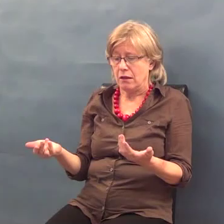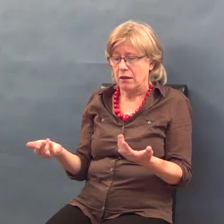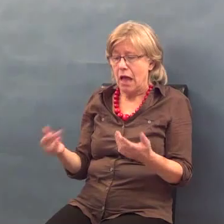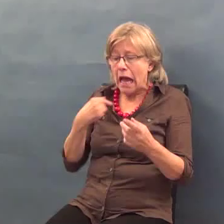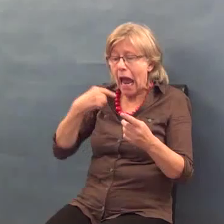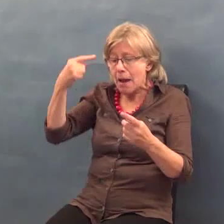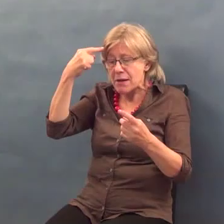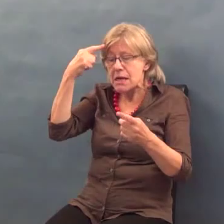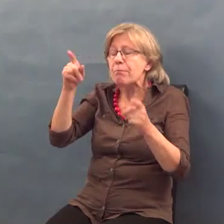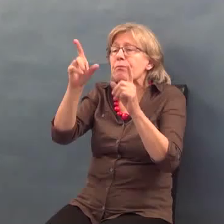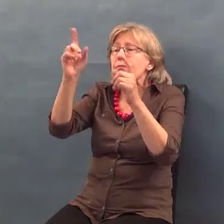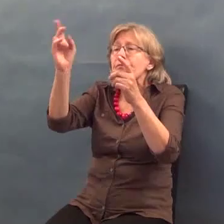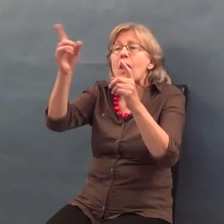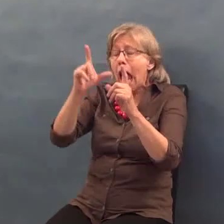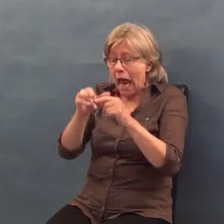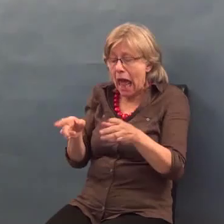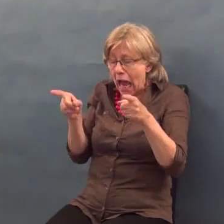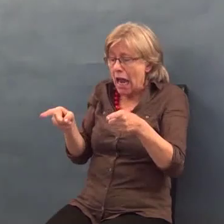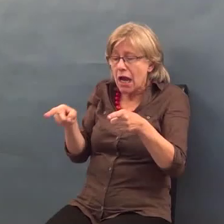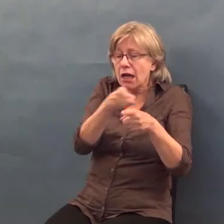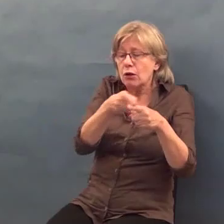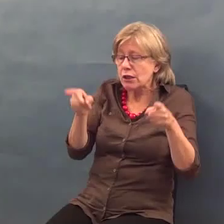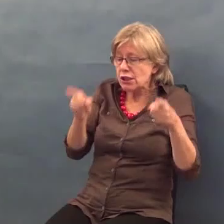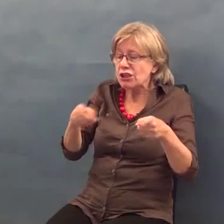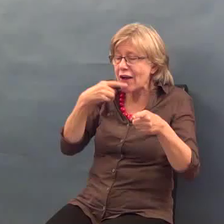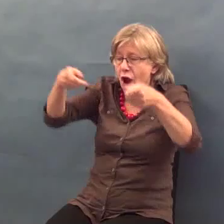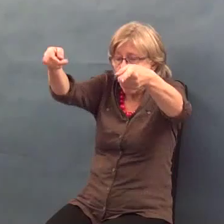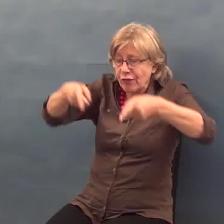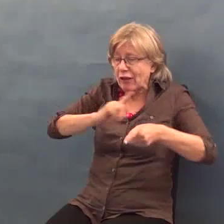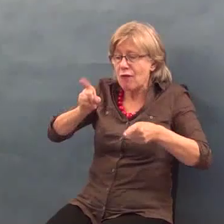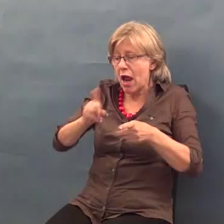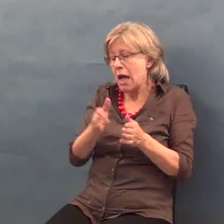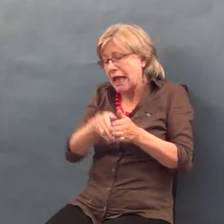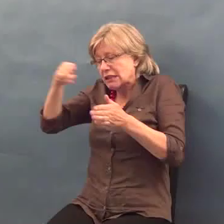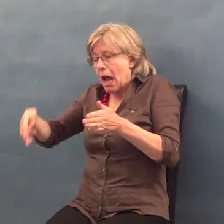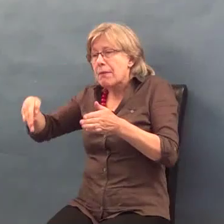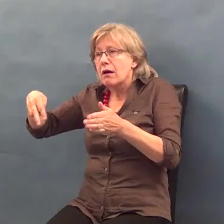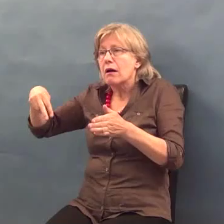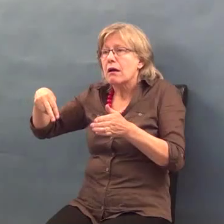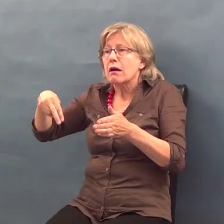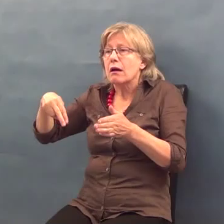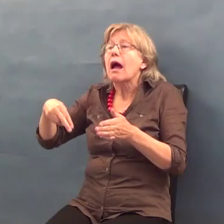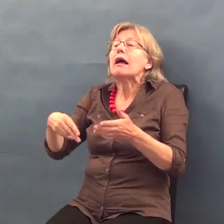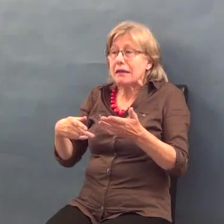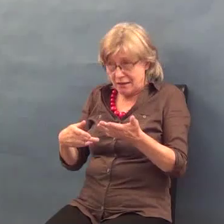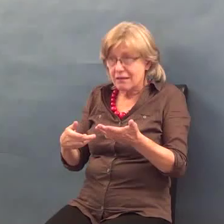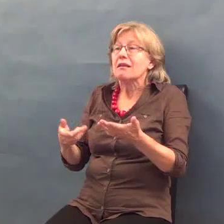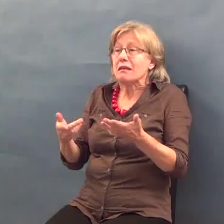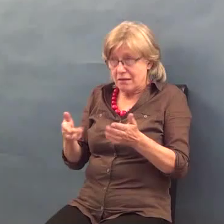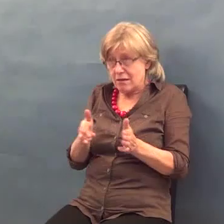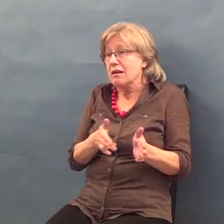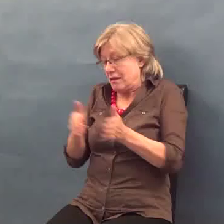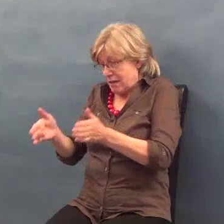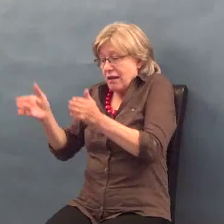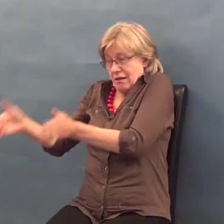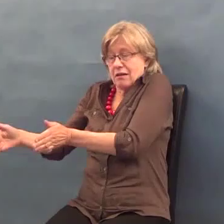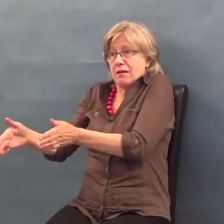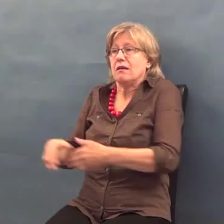Ja myślę, nie nie, że nie wolno stawać między czerwonymi liniami, trzeba się przesunąć na prawą stronę za linię.